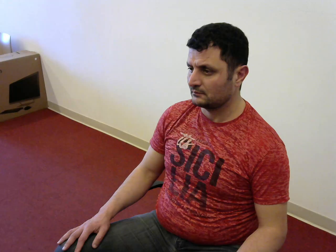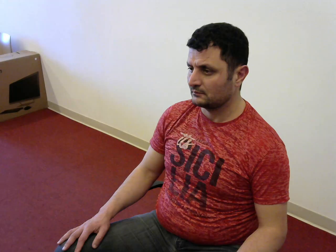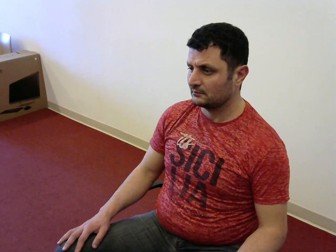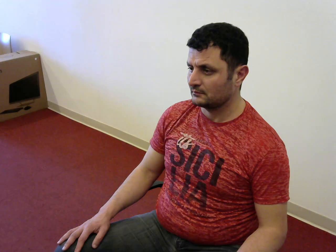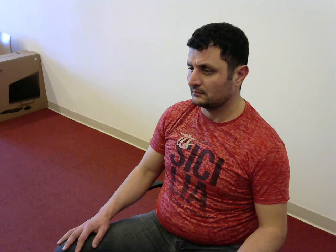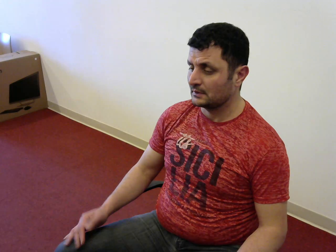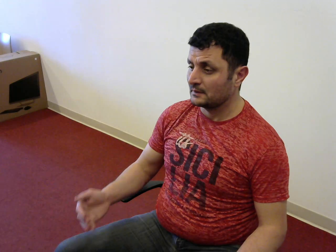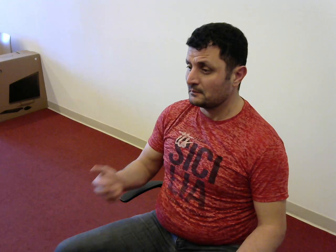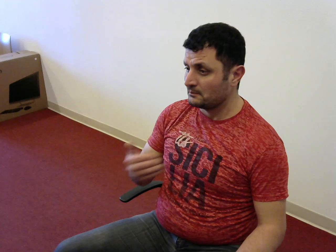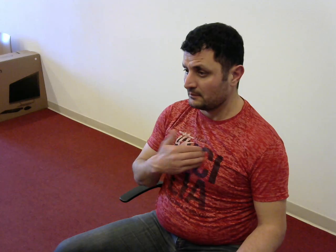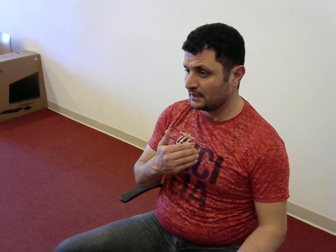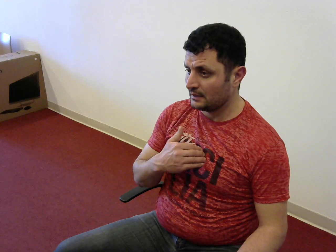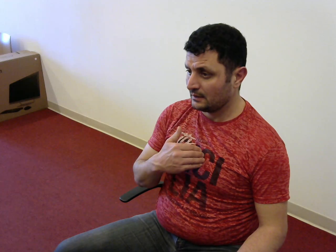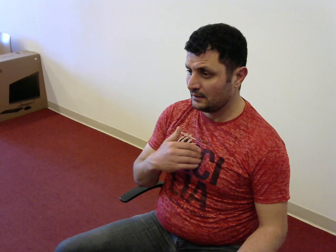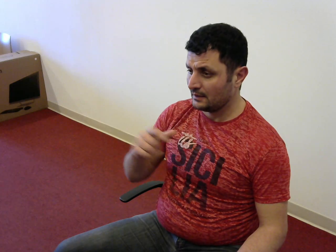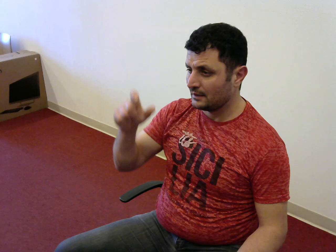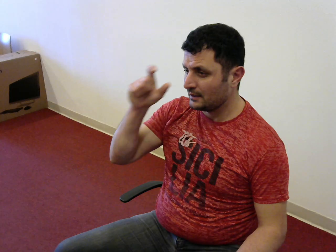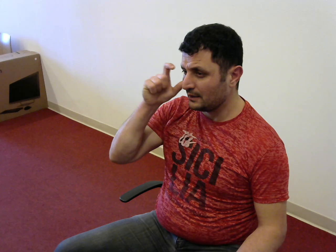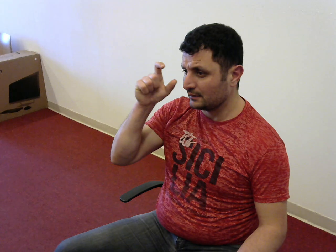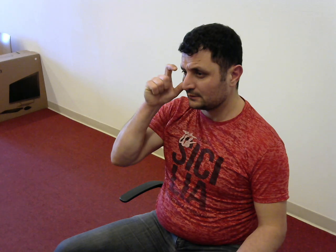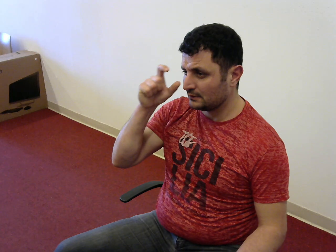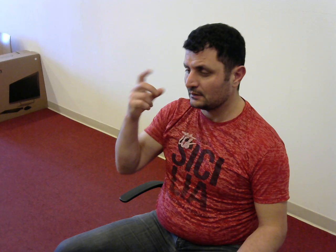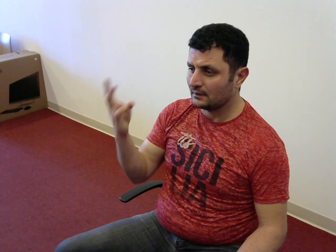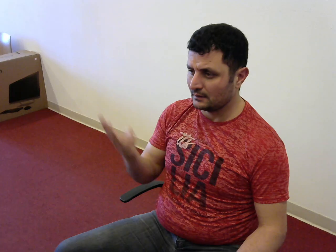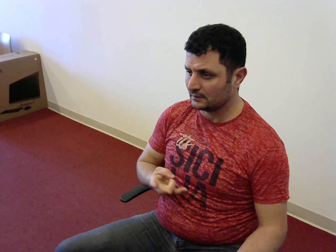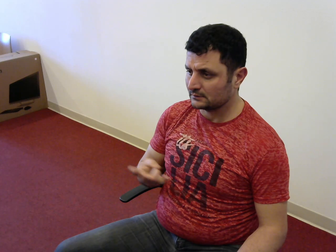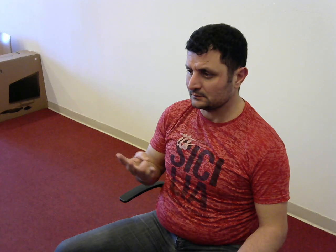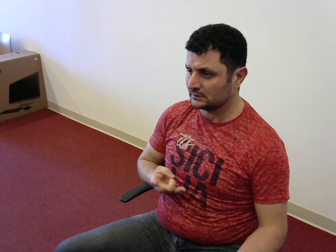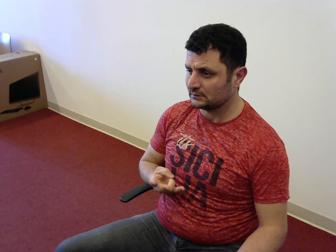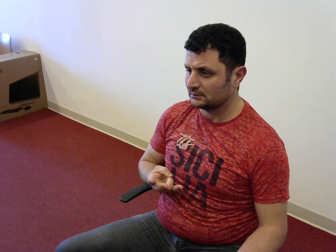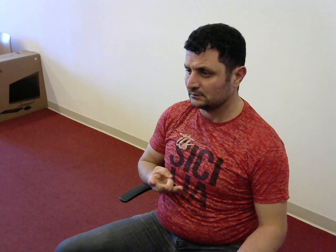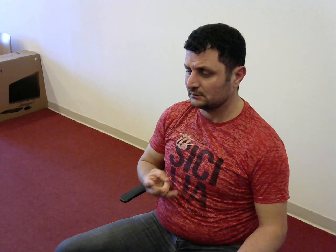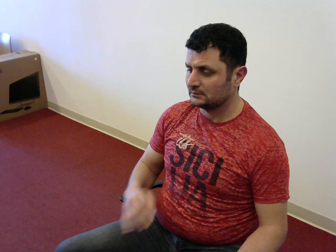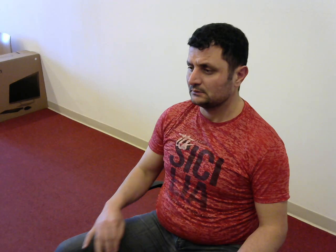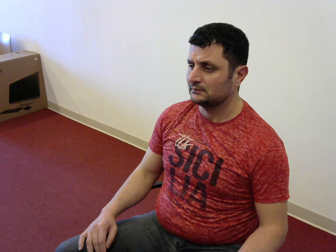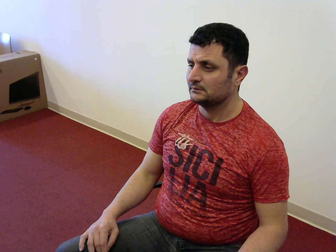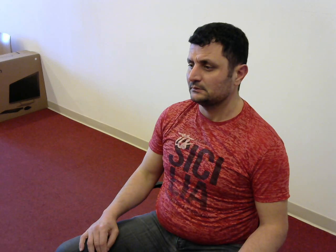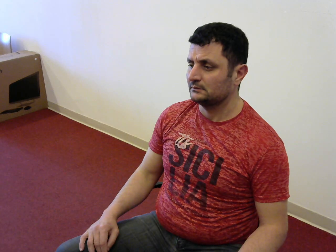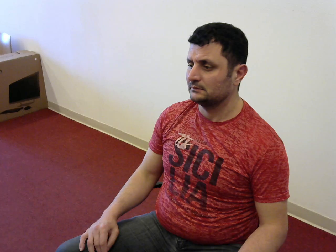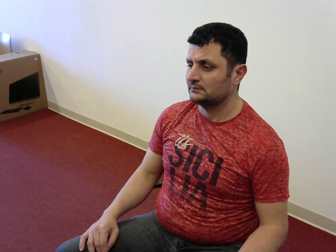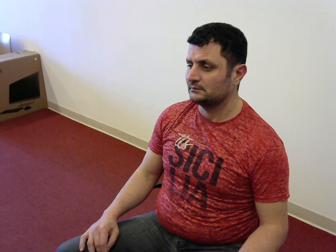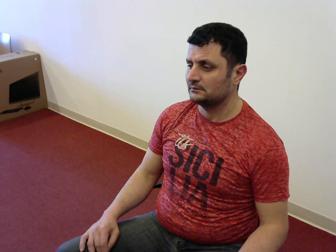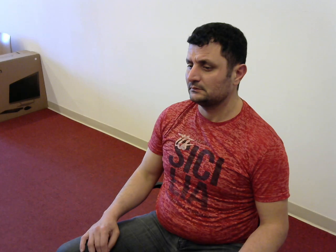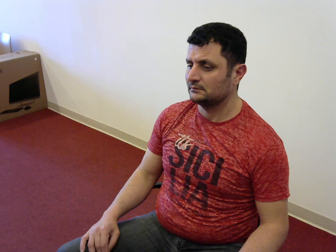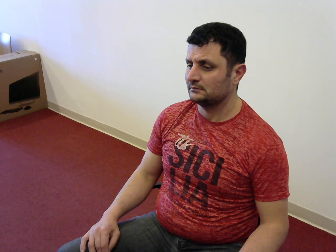Mənə eynək lazımdır